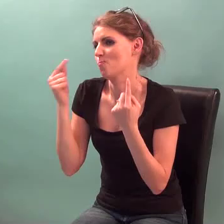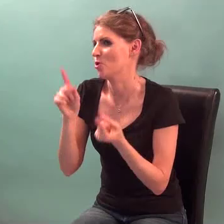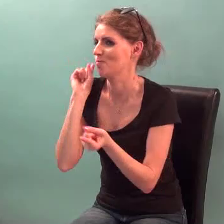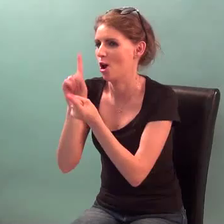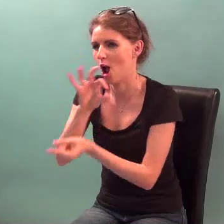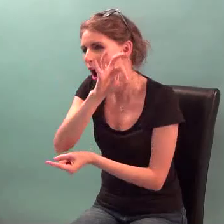Musimy się spotkać.